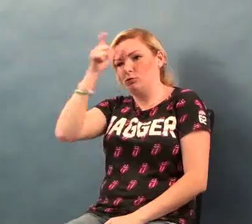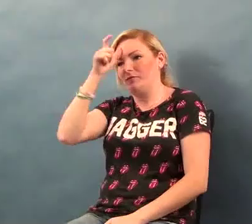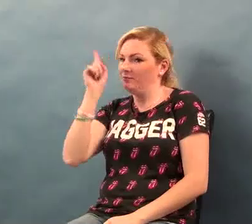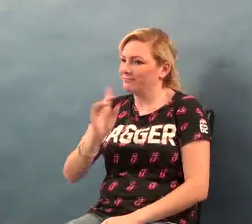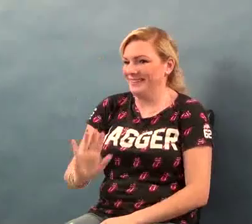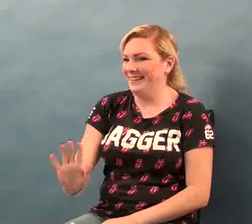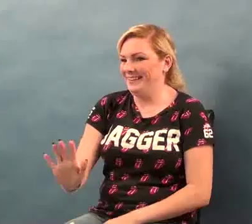Naprawdę było inaczej.